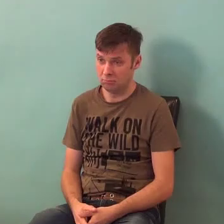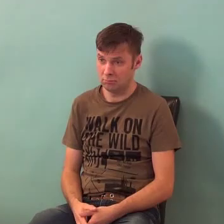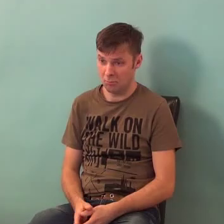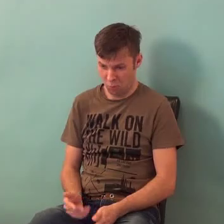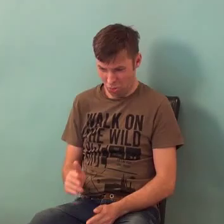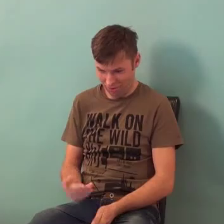Jedno krótkie.